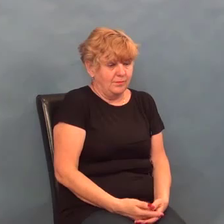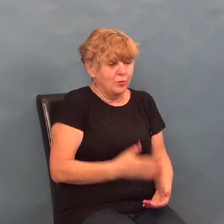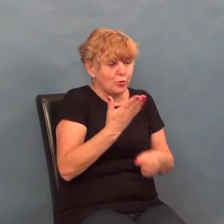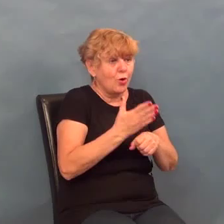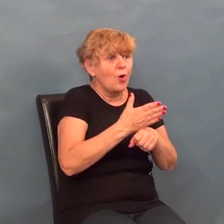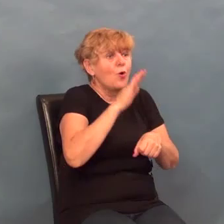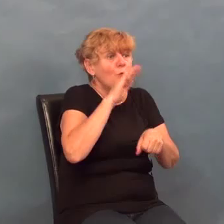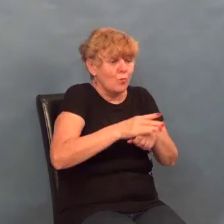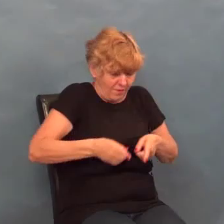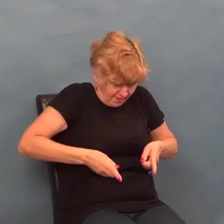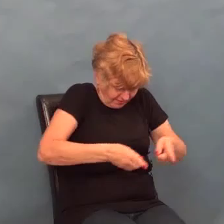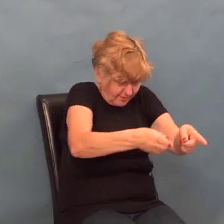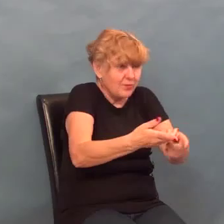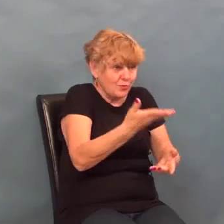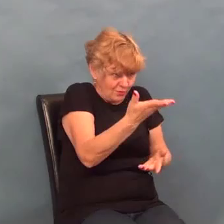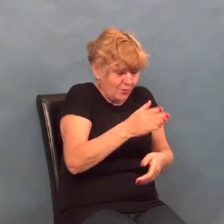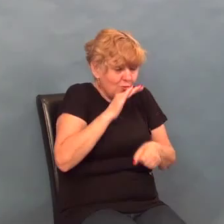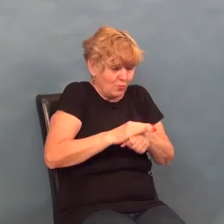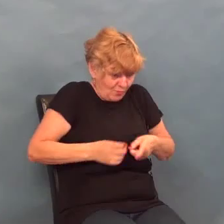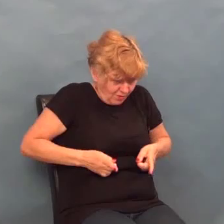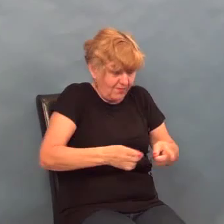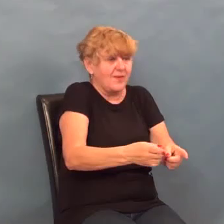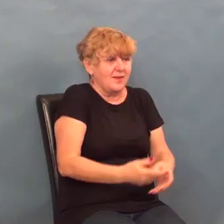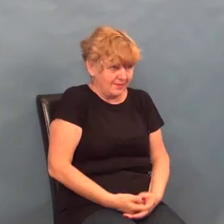Tylko na chodniku można.